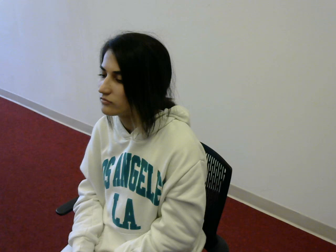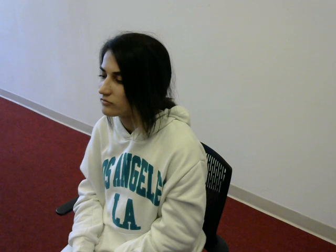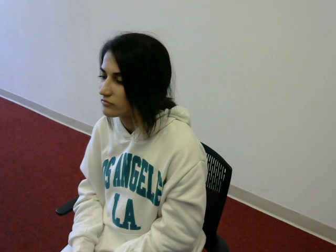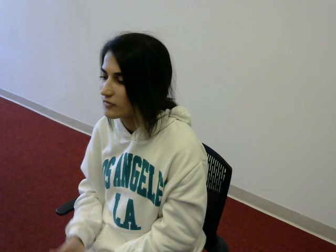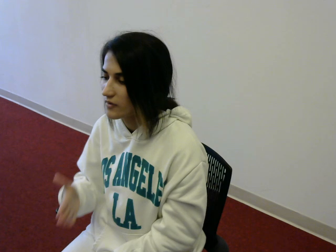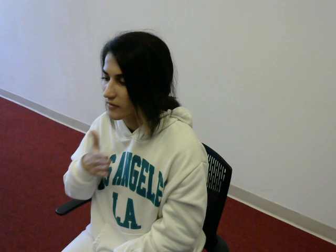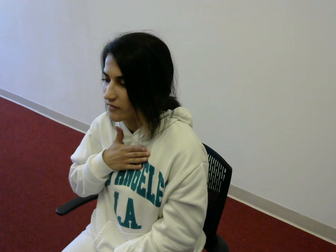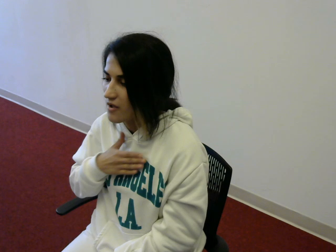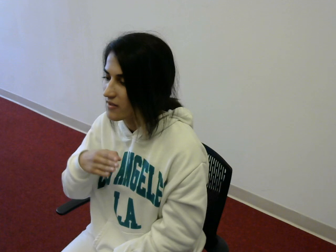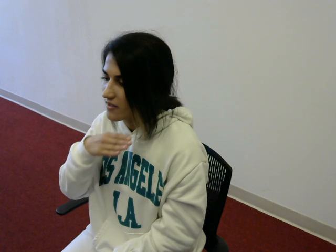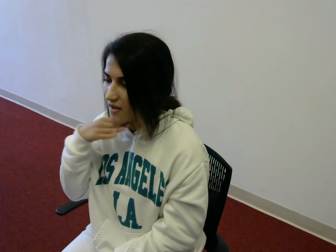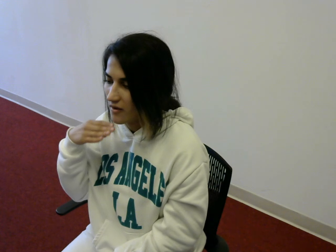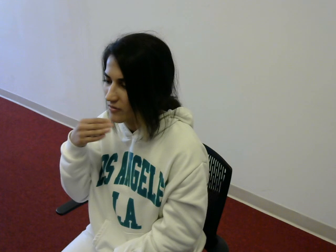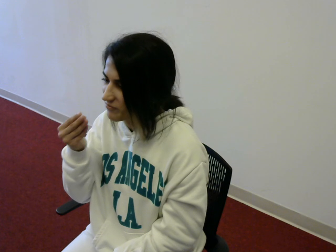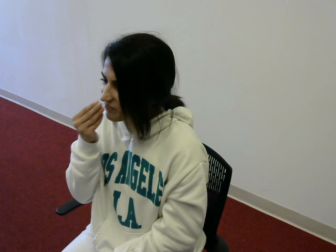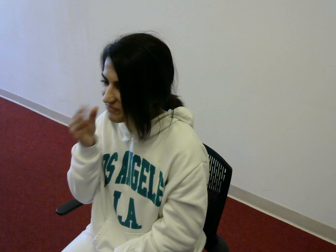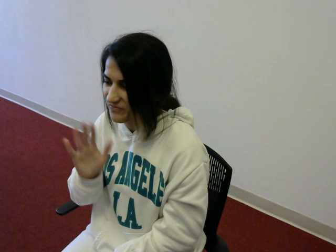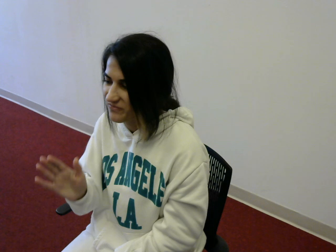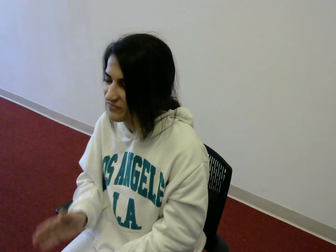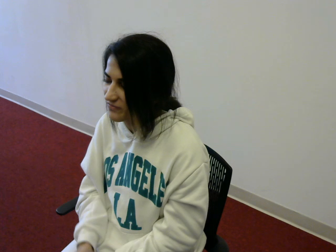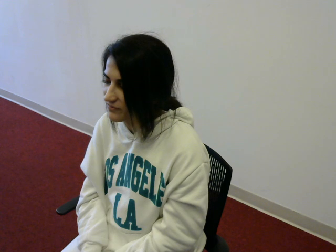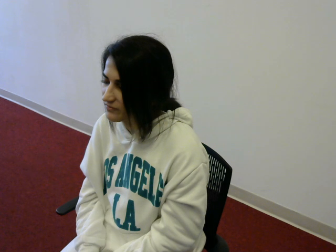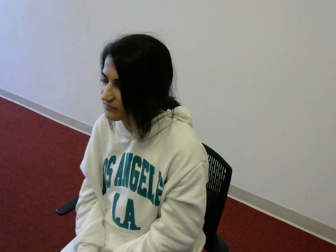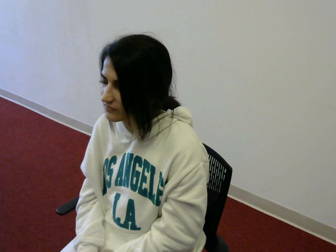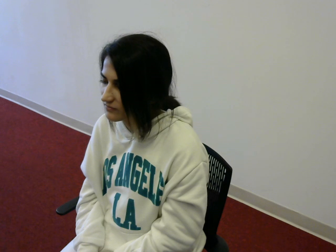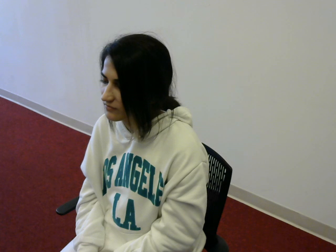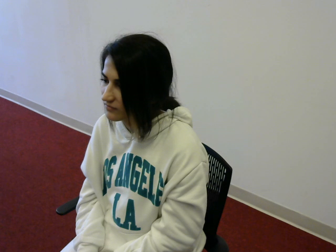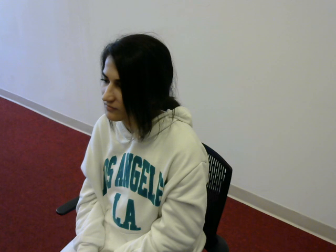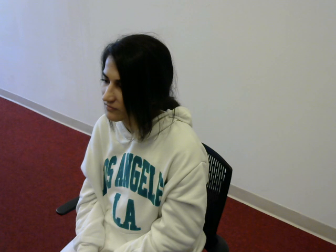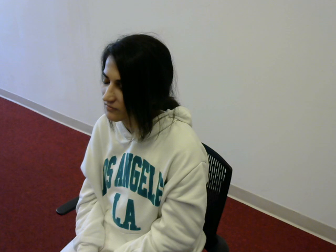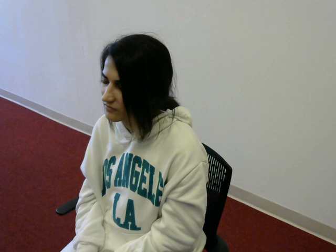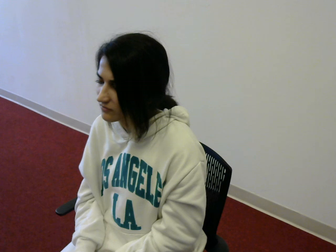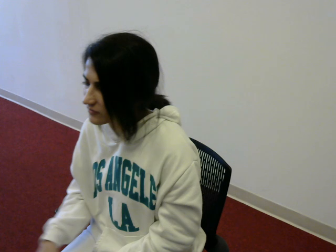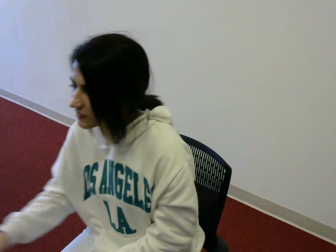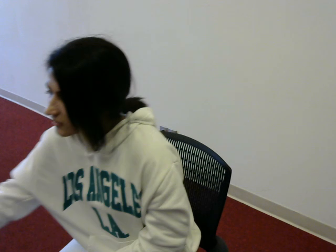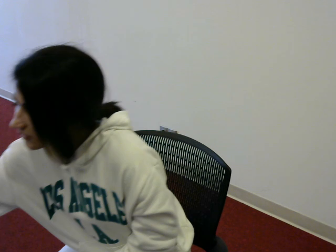Mən ət yemirəm